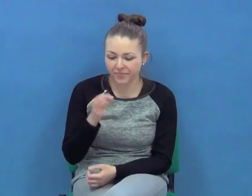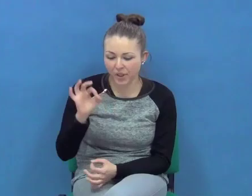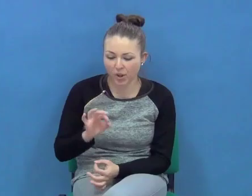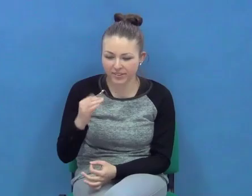Procent...